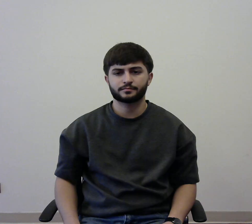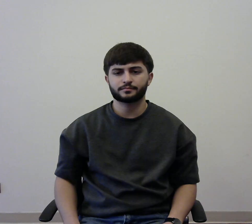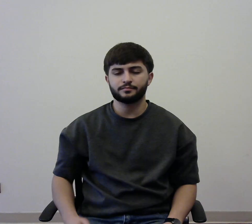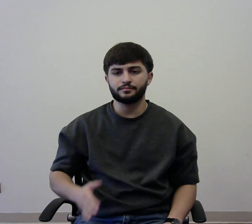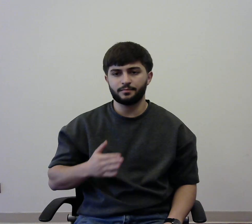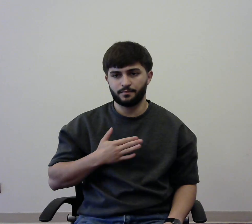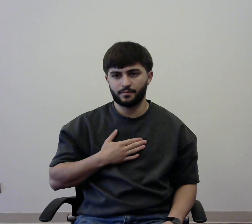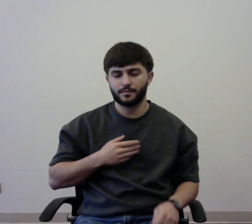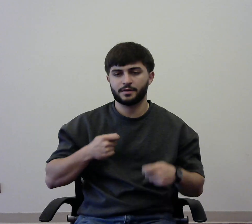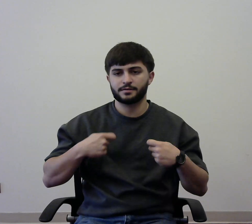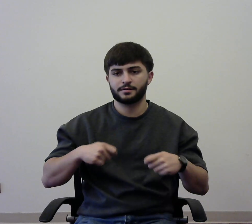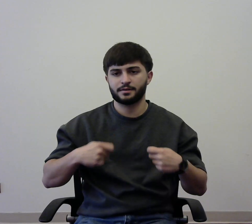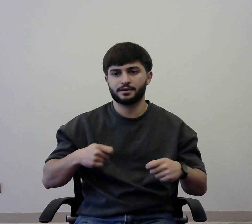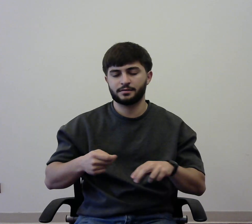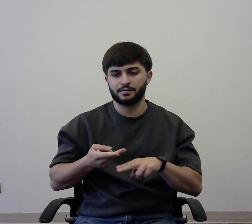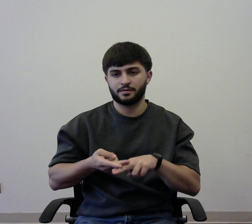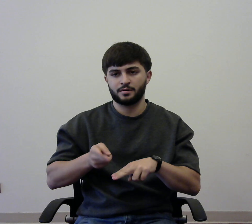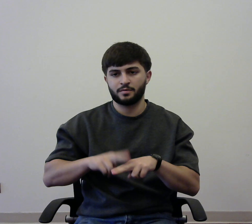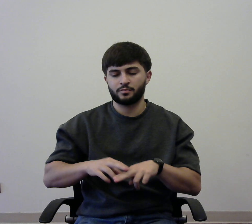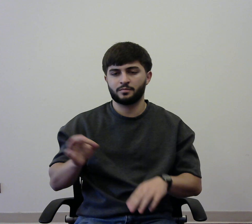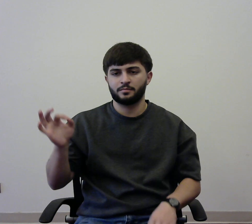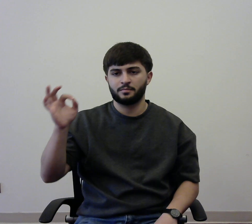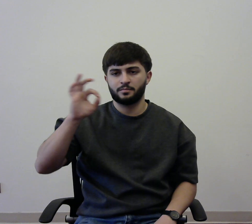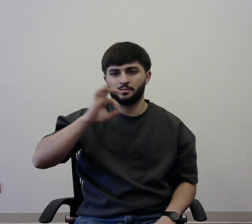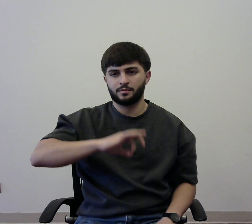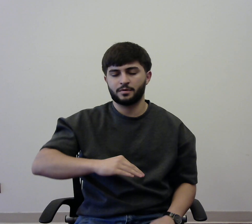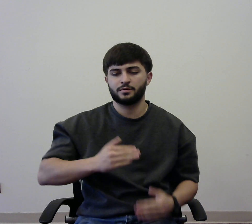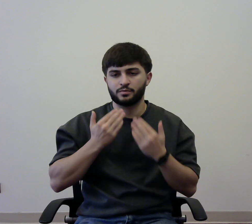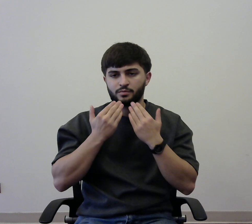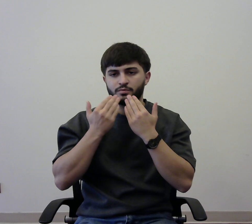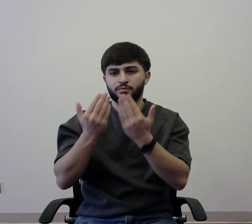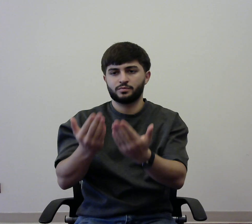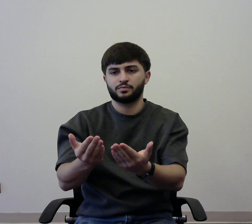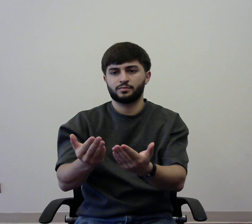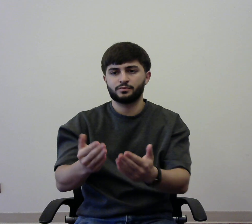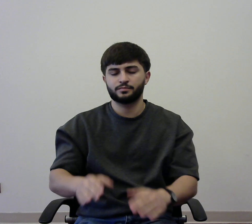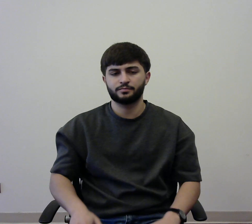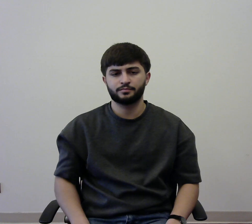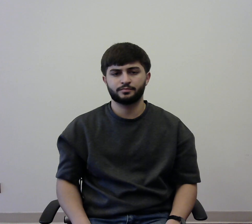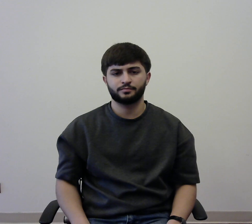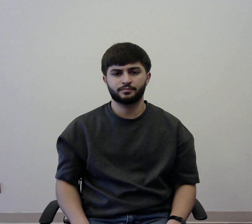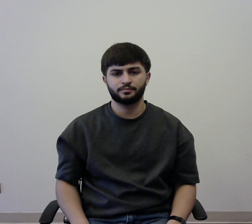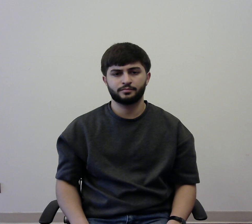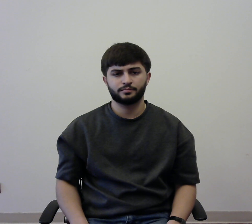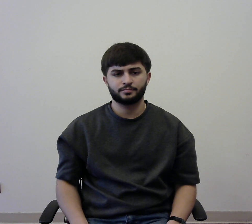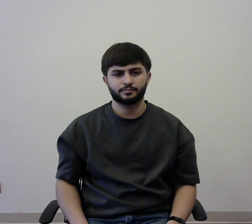Mən satıcıdan bu barədə soruşdum